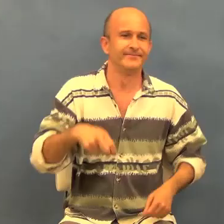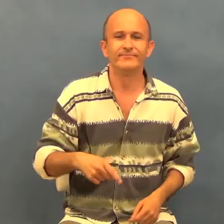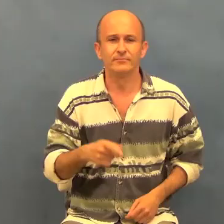"- Patrz!"